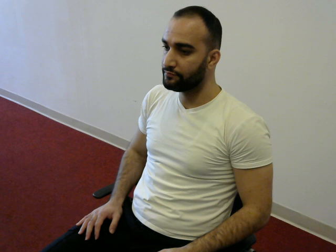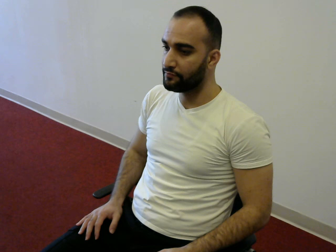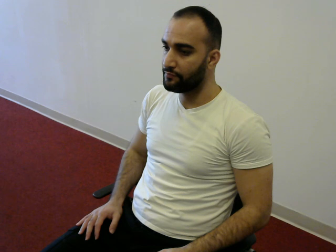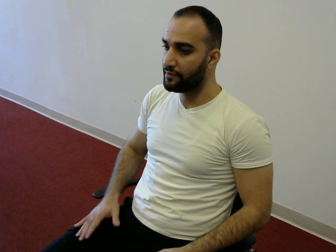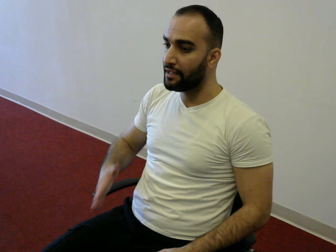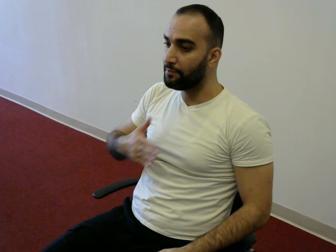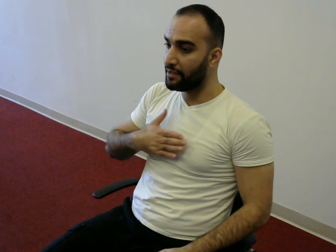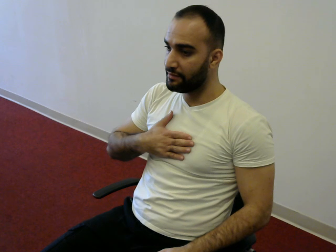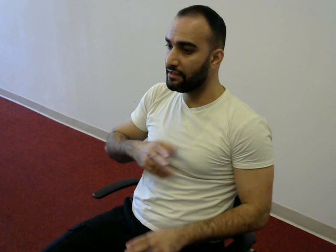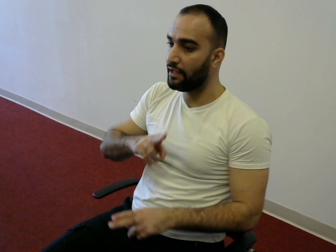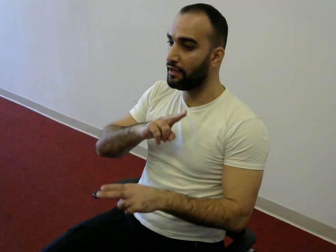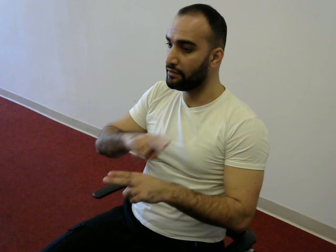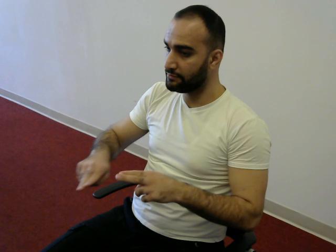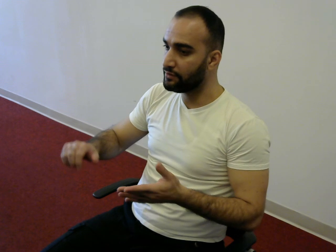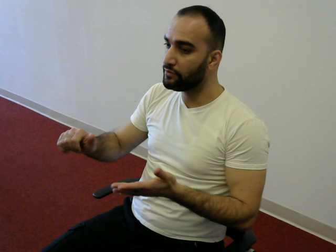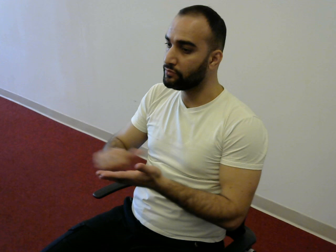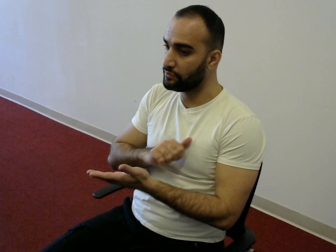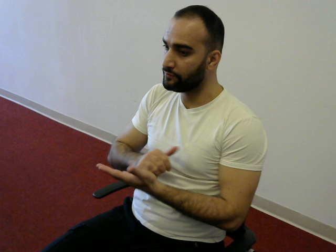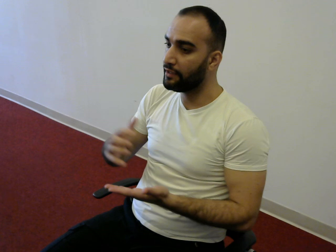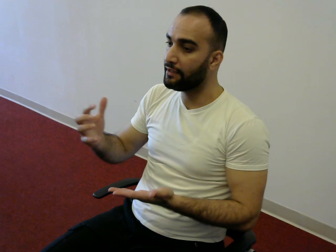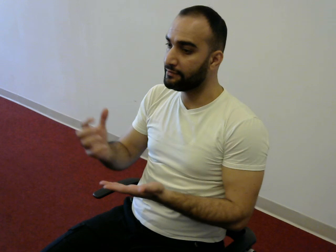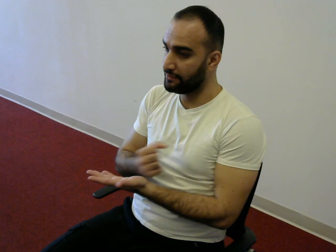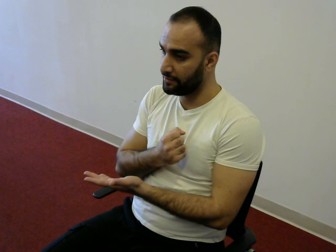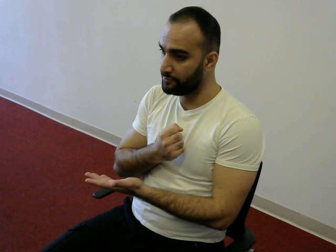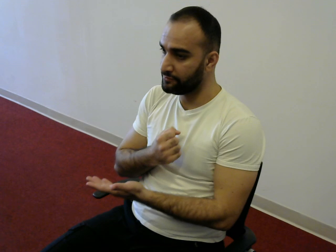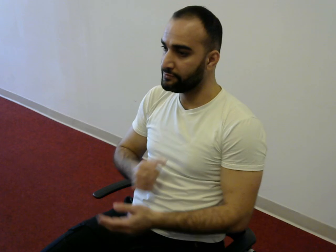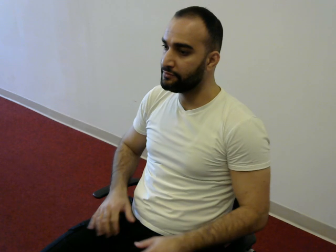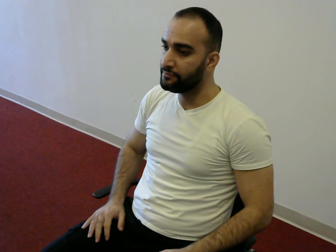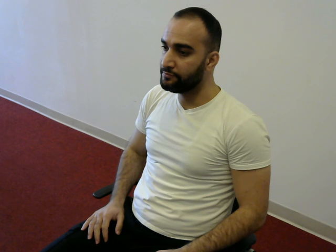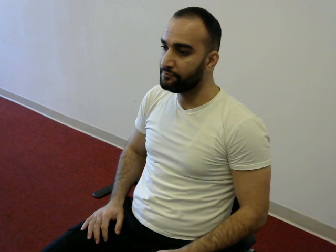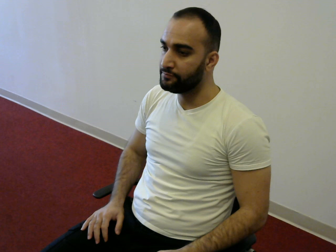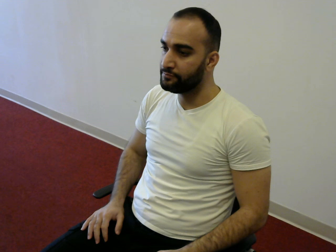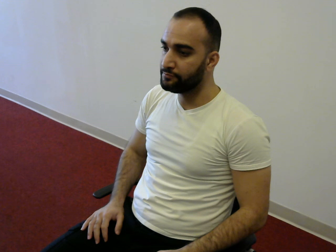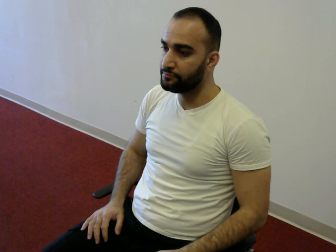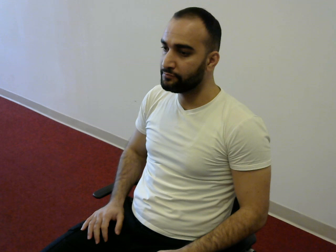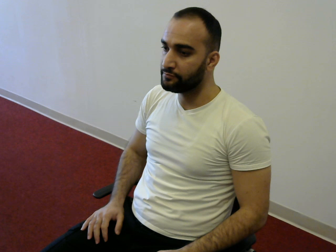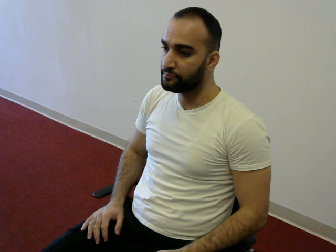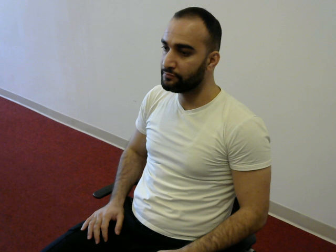Mən itirdiyim sənədi tapmışam